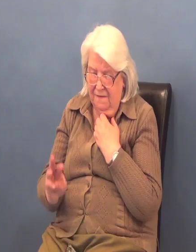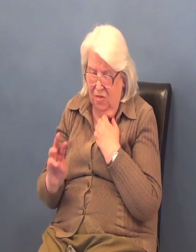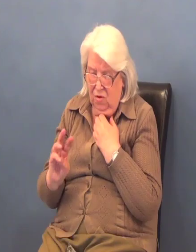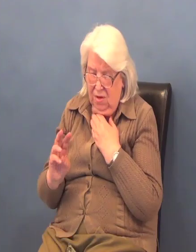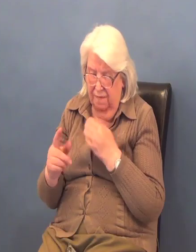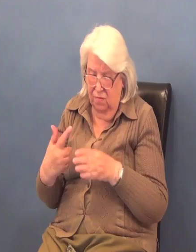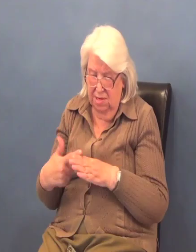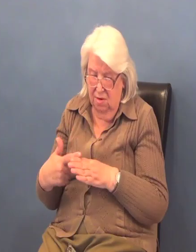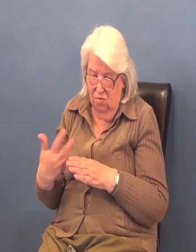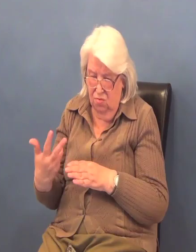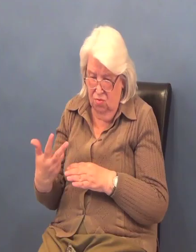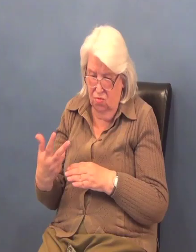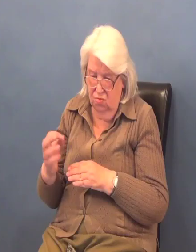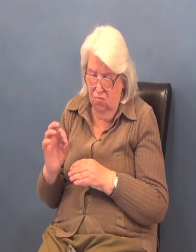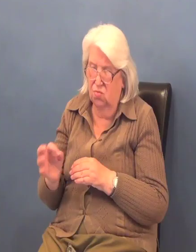Wtorek dwudziestego trzeciego?